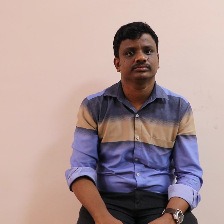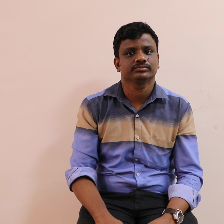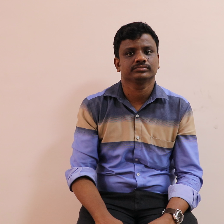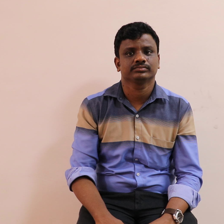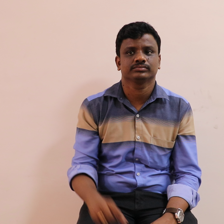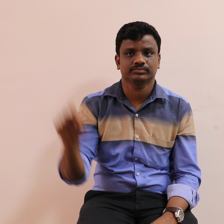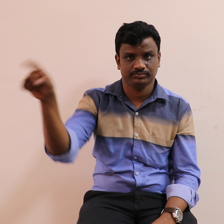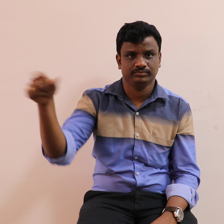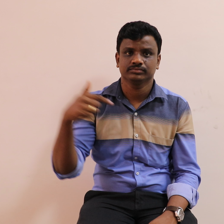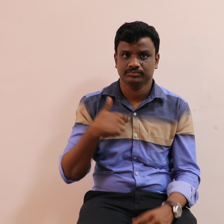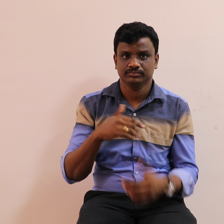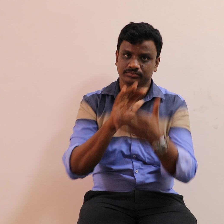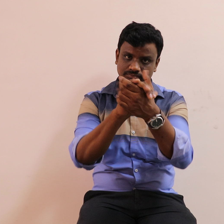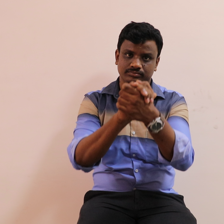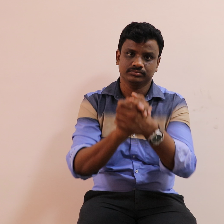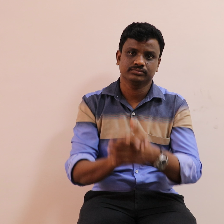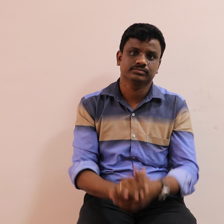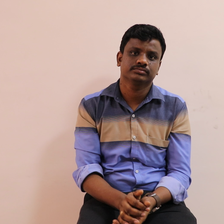he she is my friend